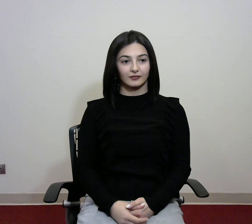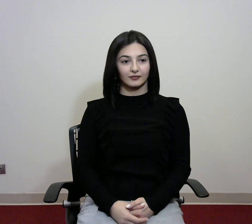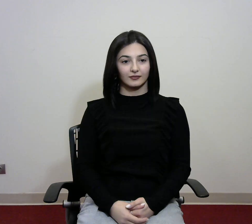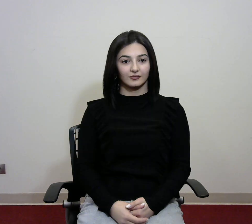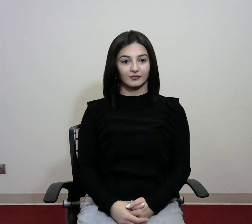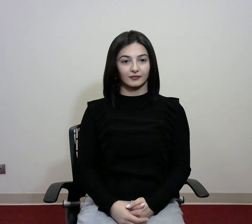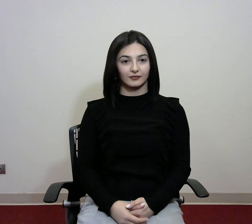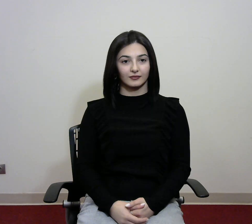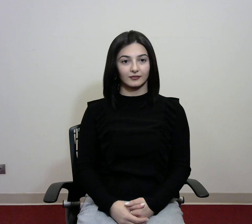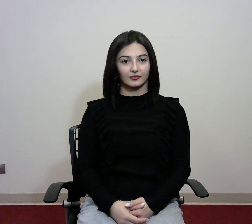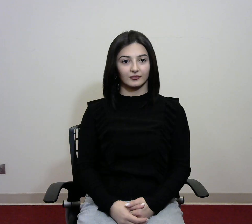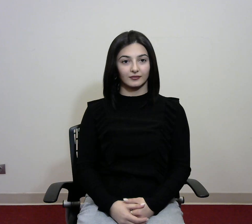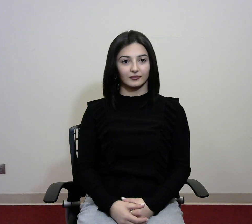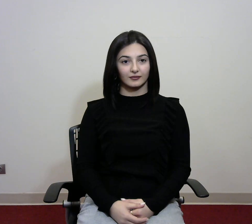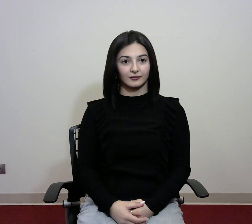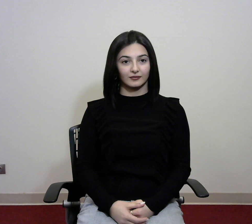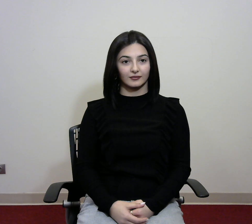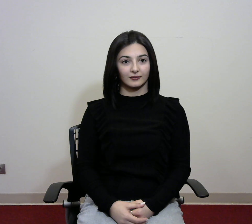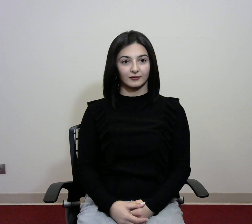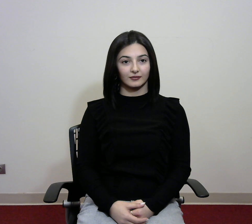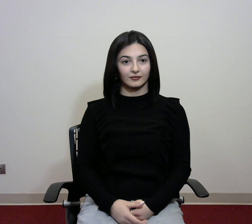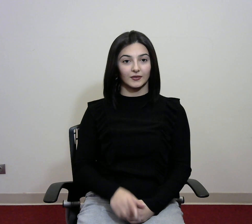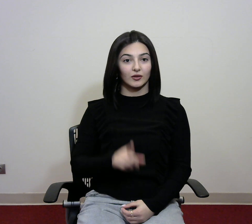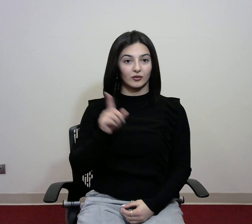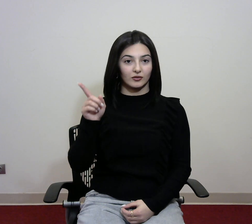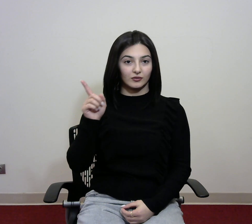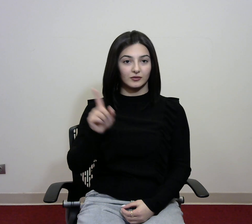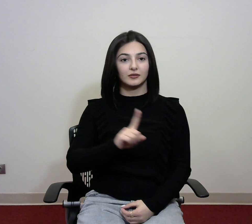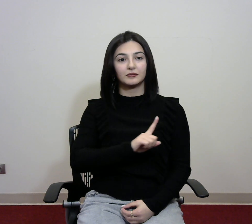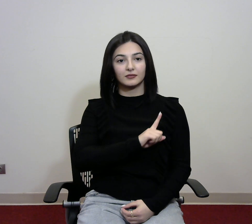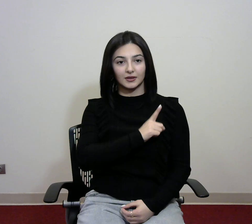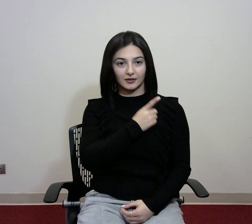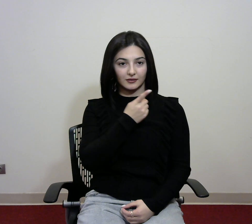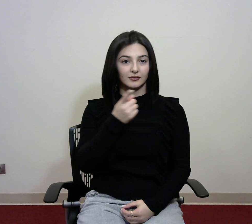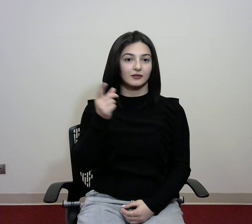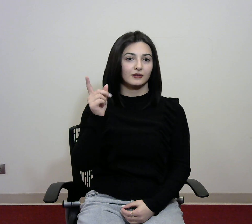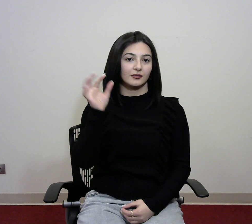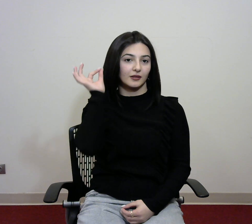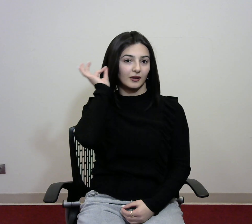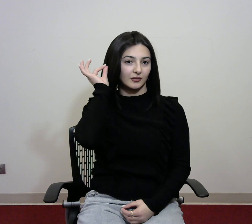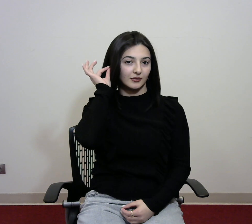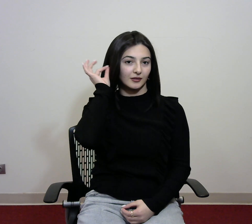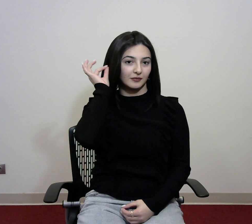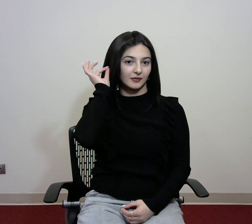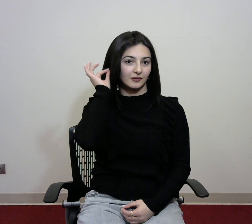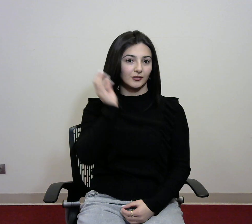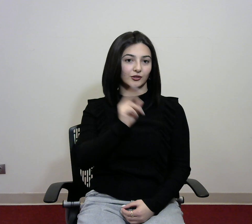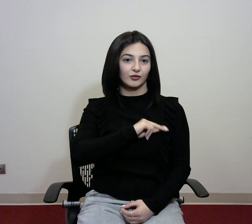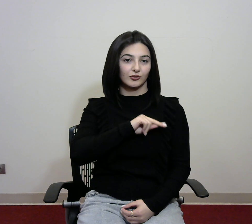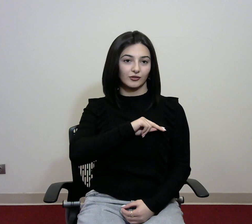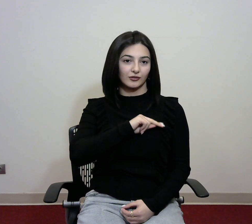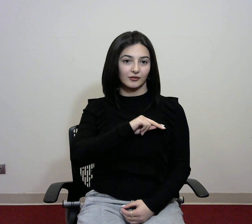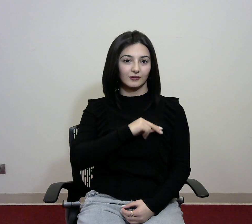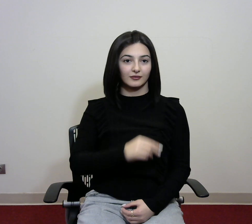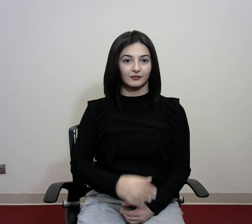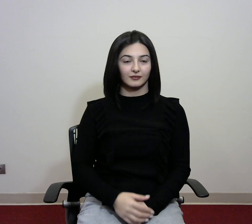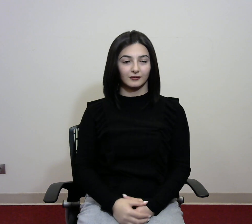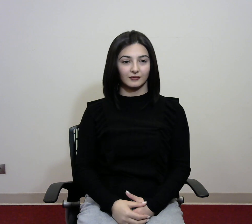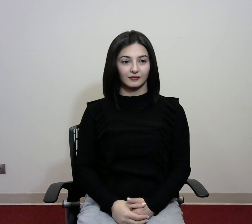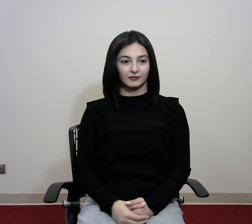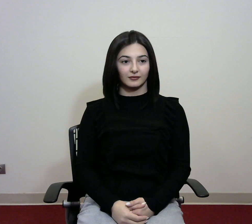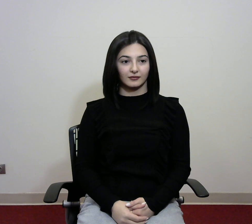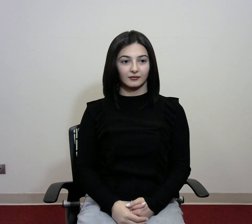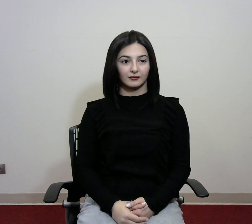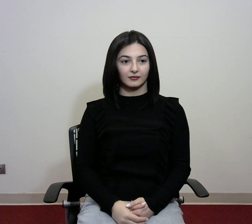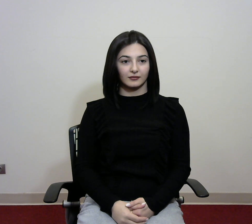Orda professional həkimlər çalışır